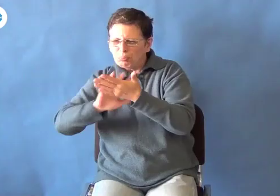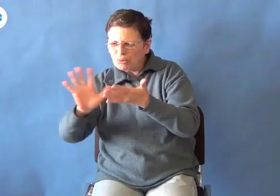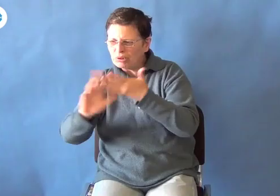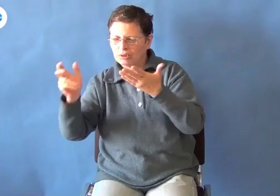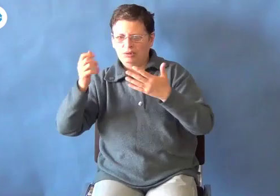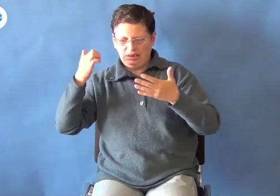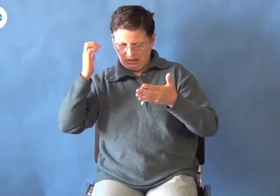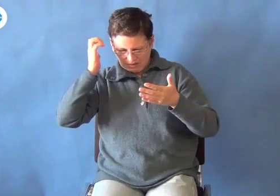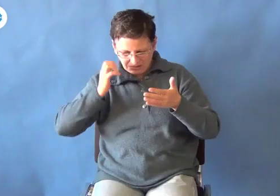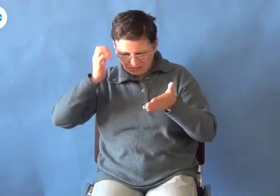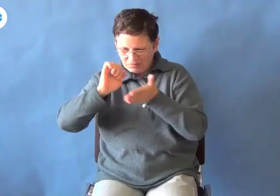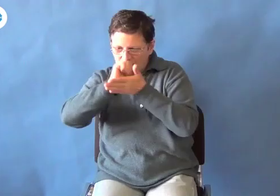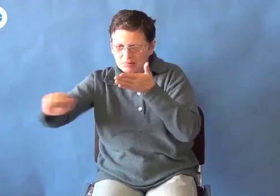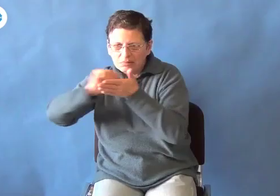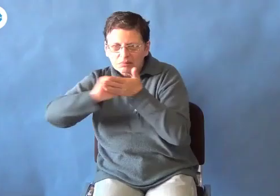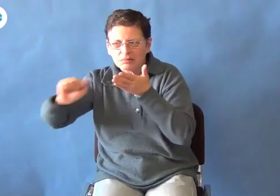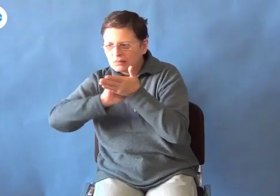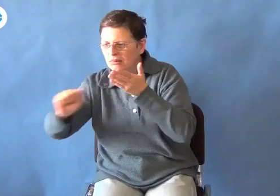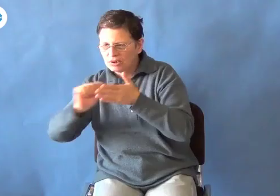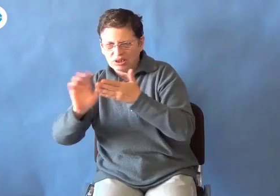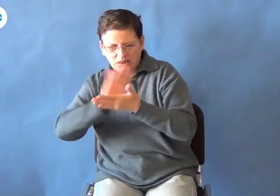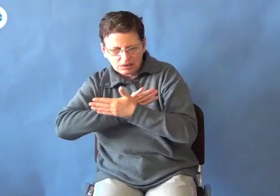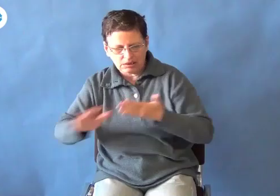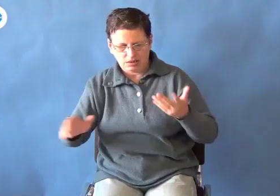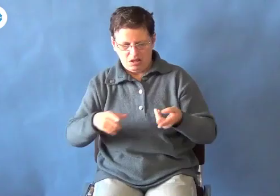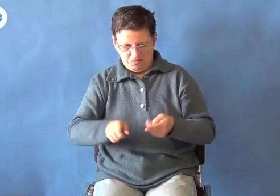Czyszczą z brudu szczotką, żeby były czyste.